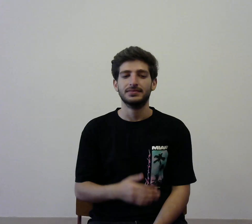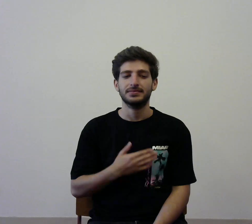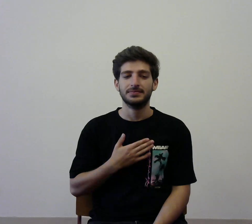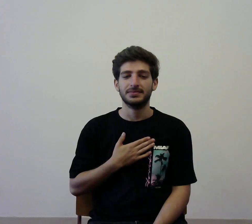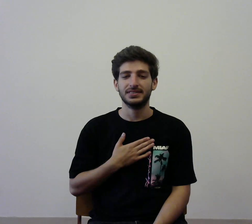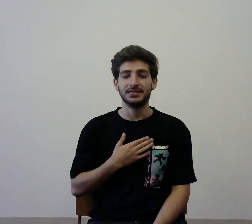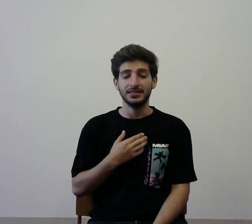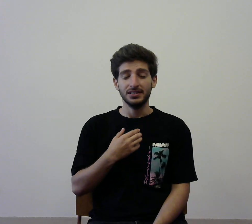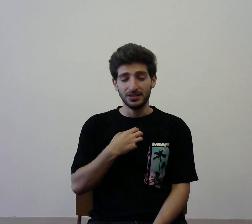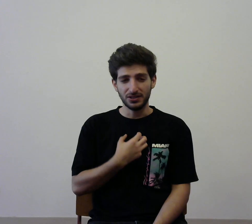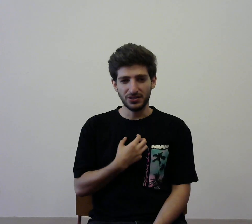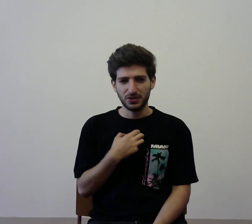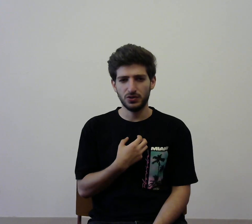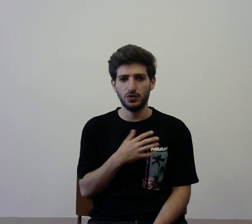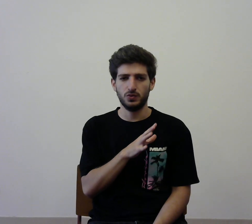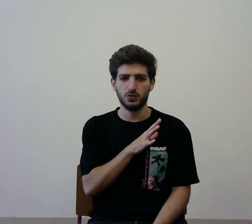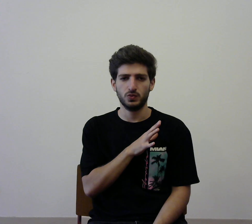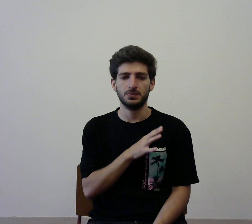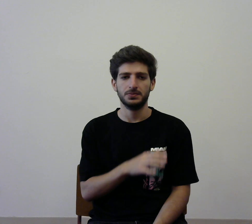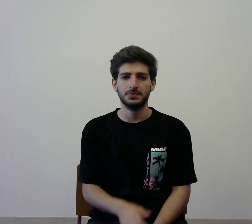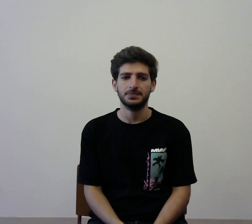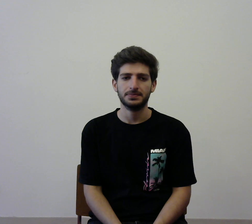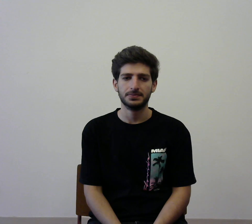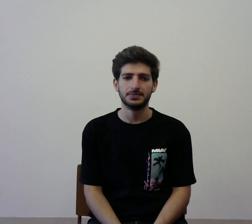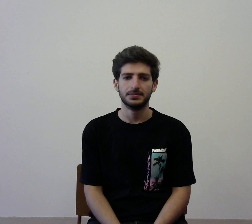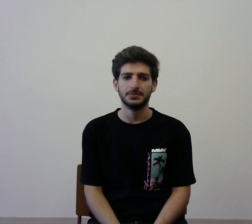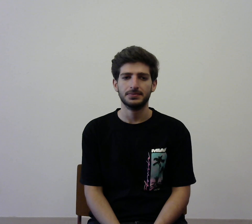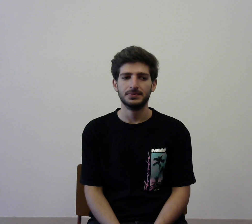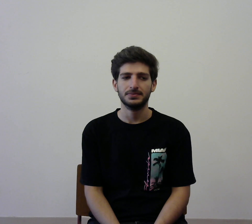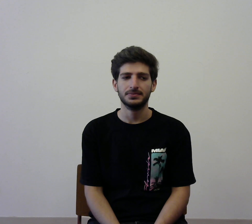Mən zökəm olmuşam